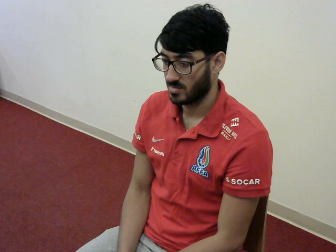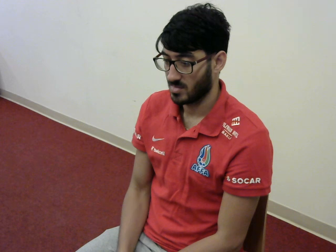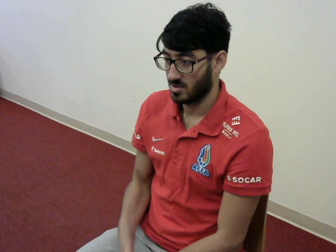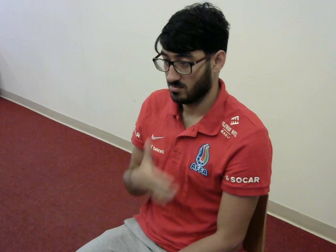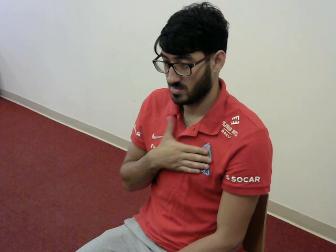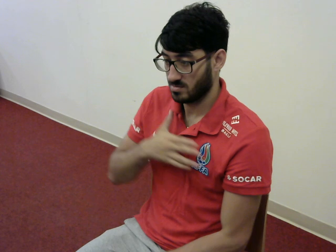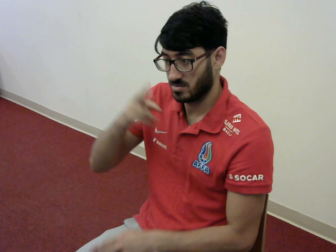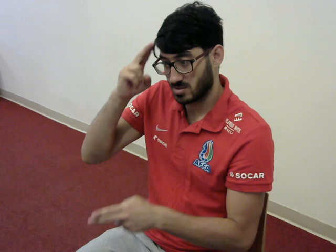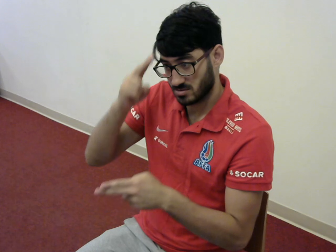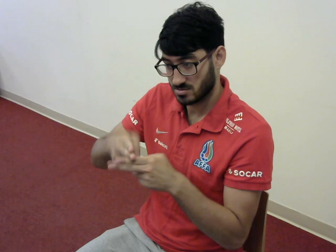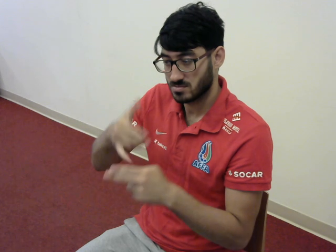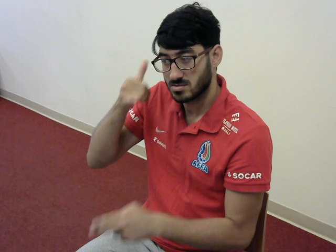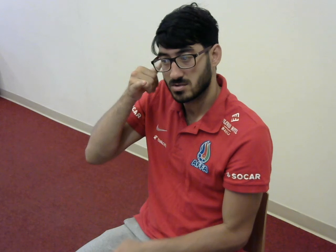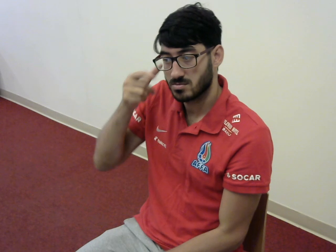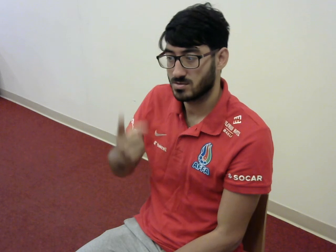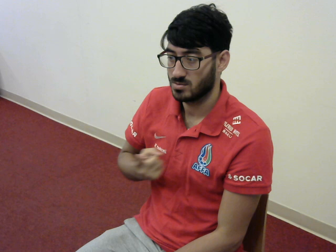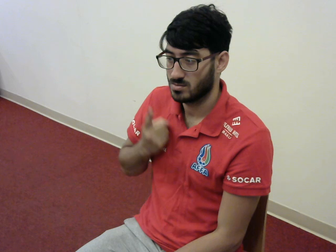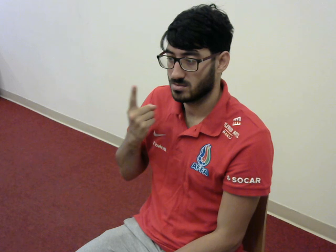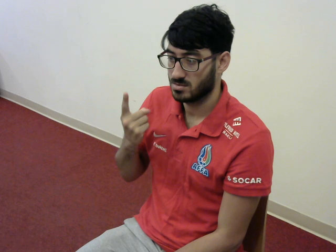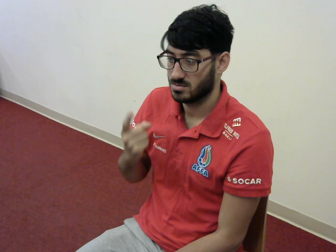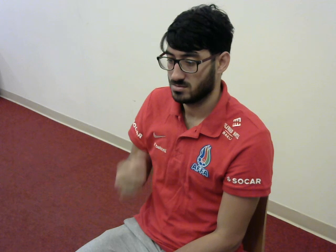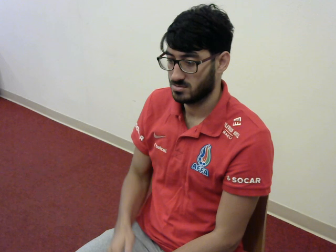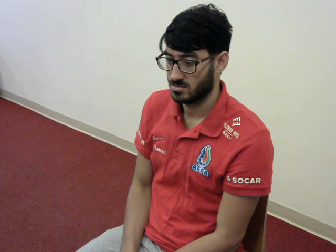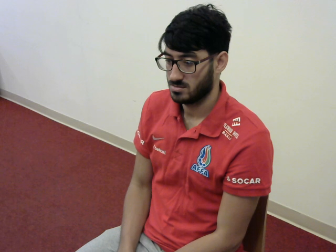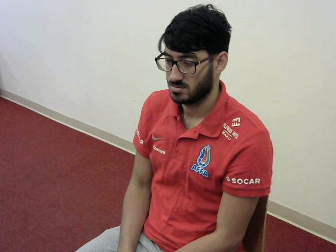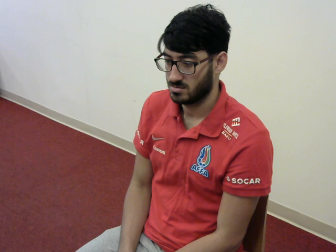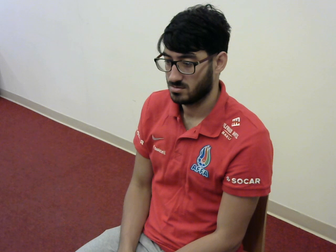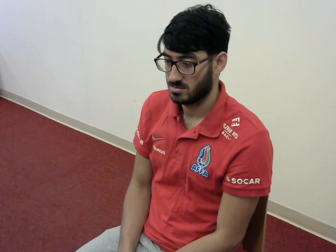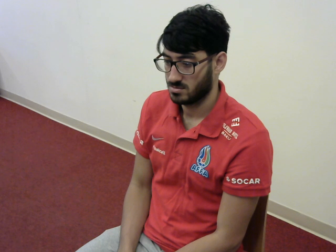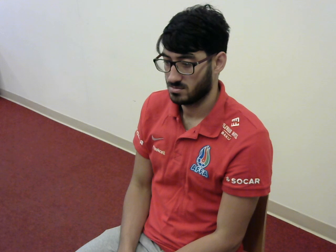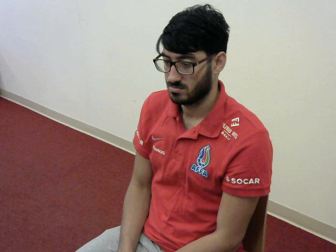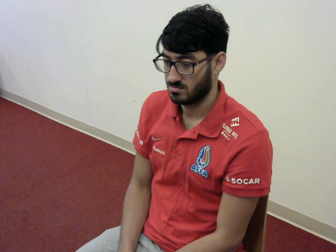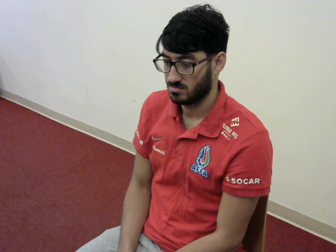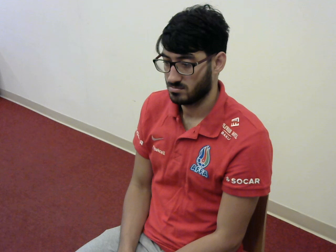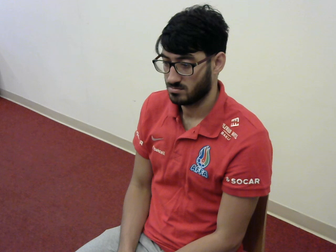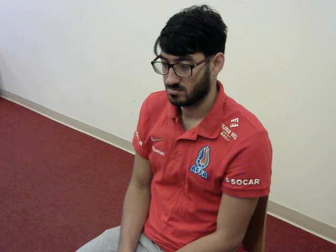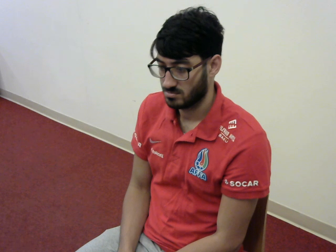Mənim qardaşım telefon ustasıdır